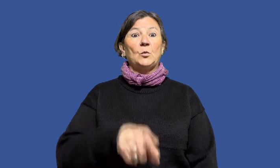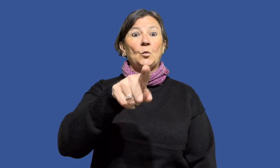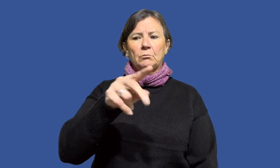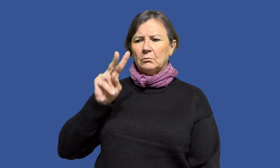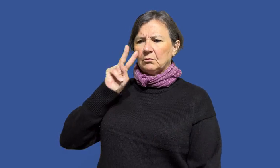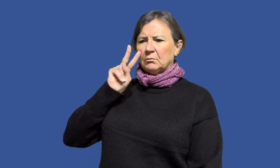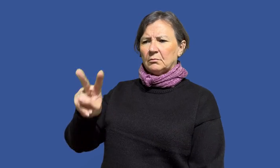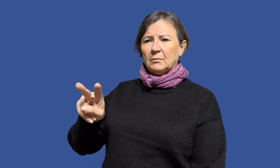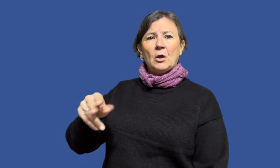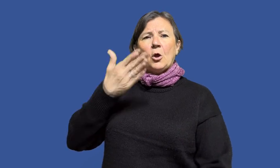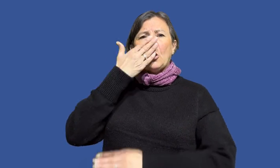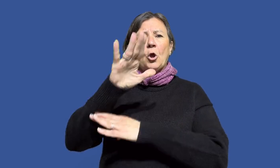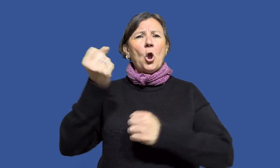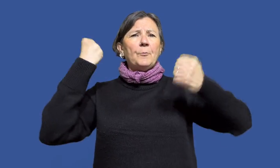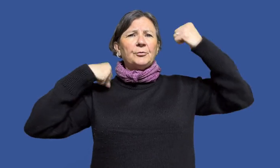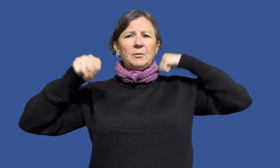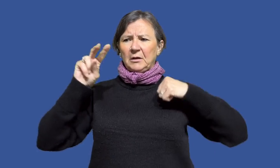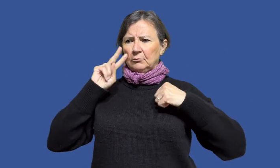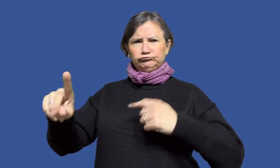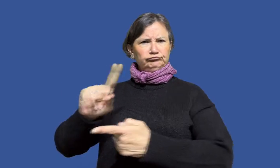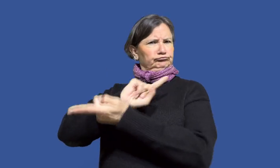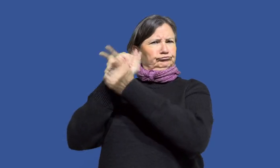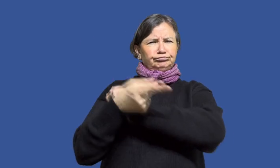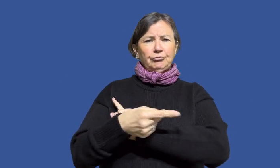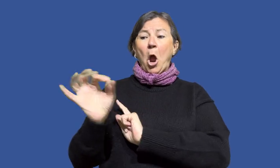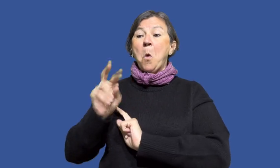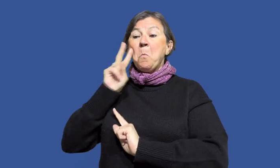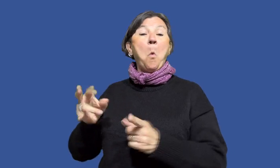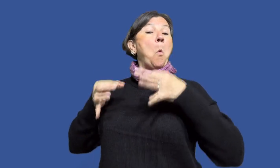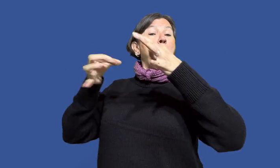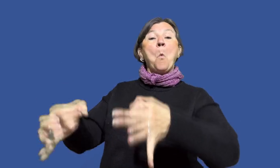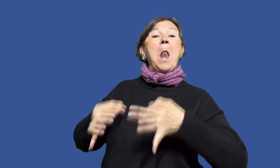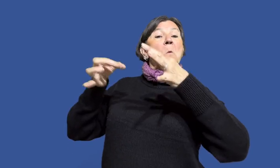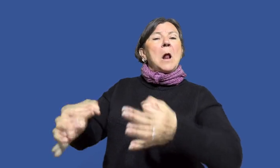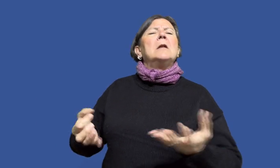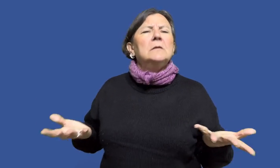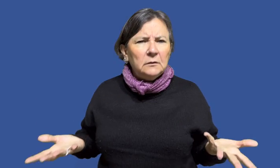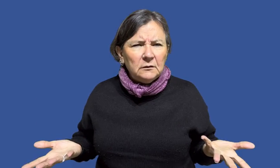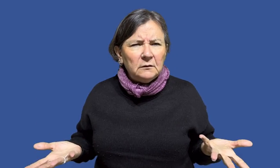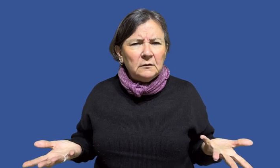Has vist que hagi tingut canvis en el seu comportament? O és l'habitual?